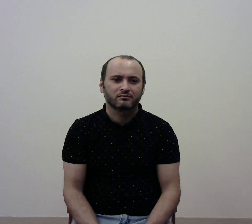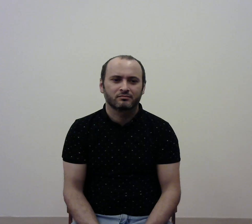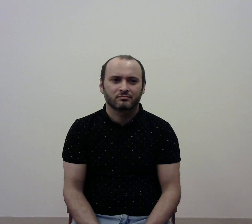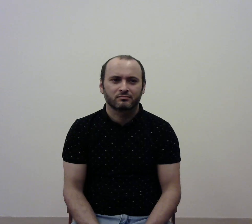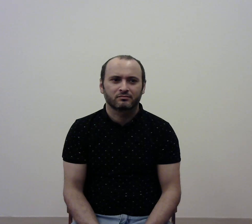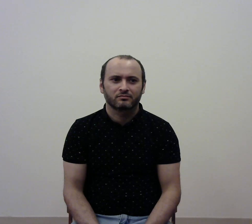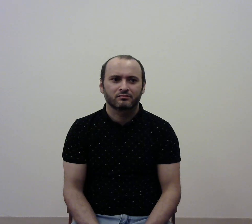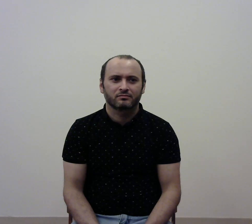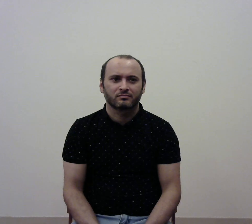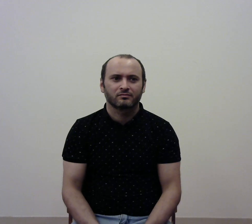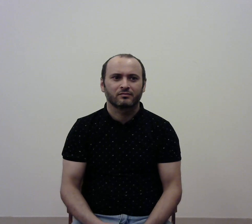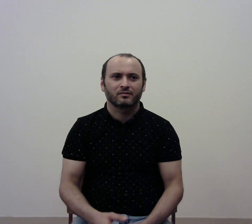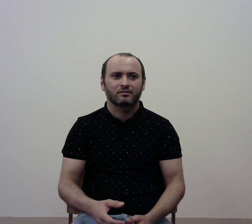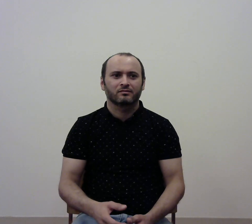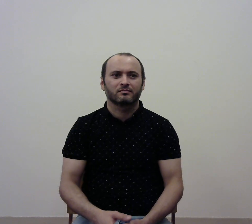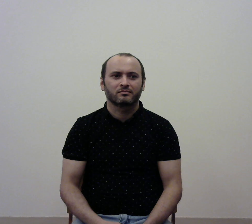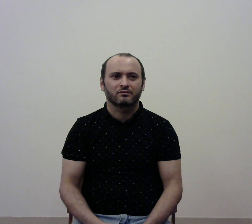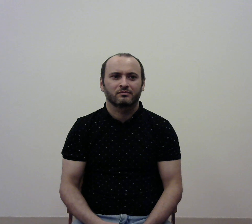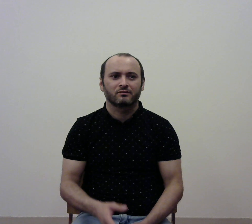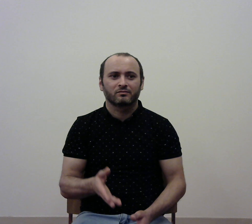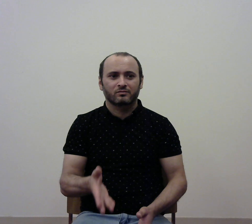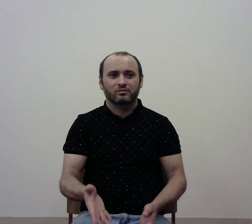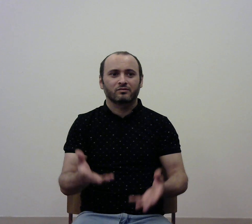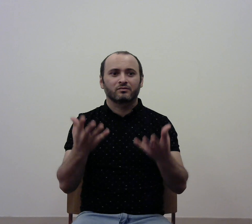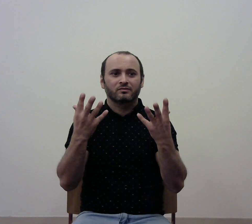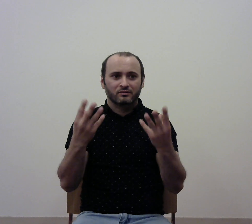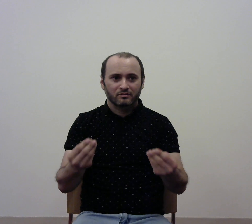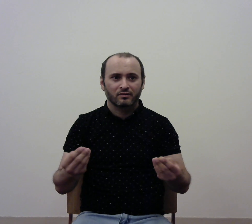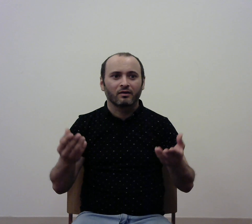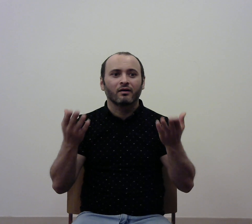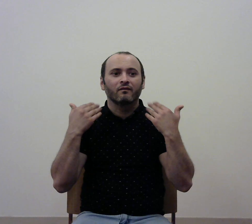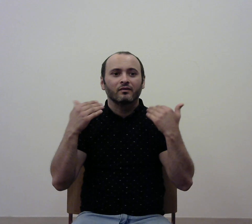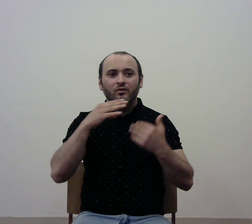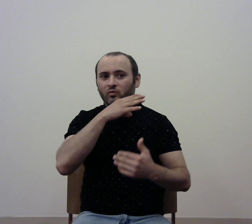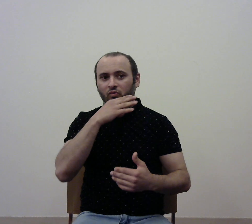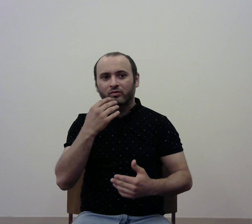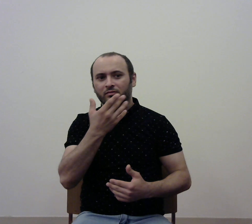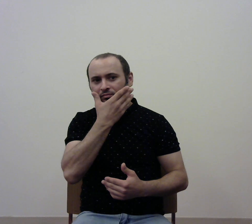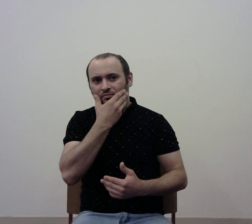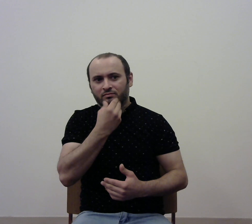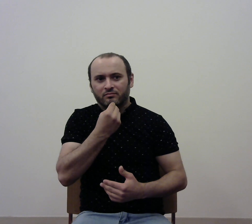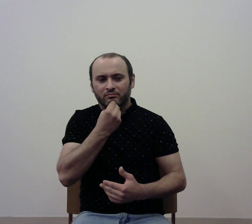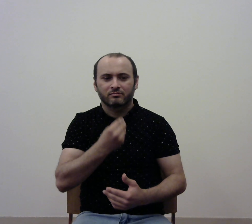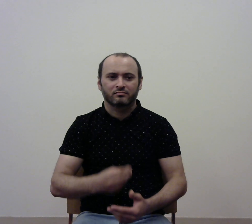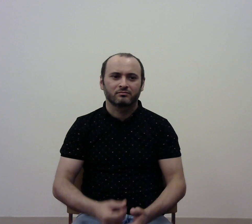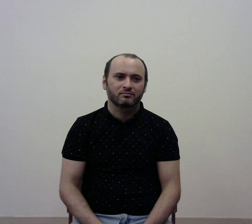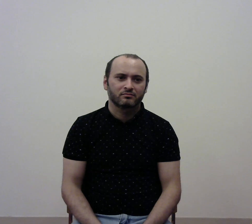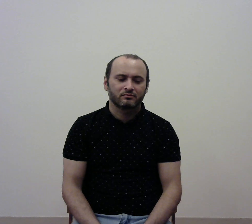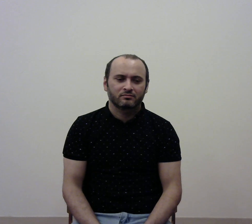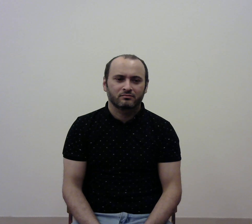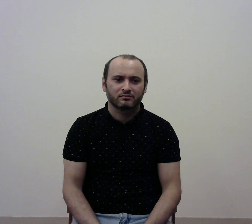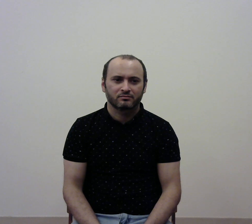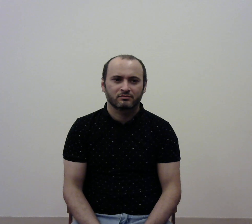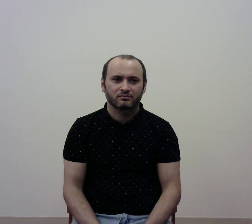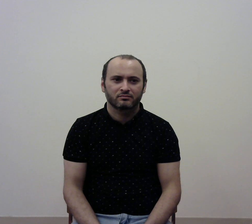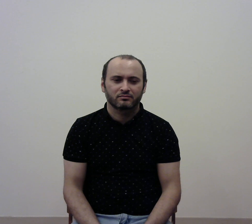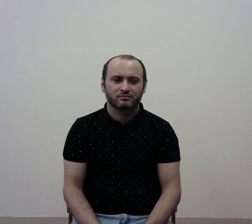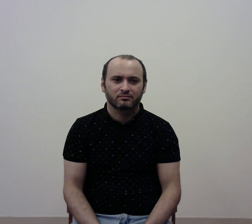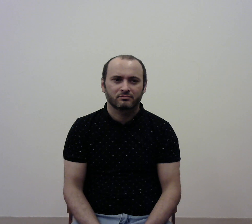Bu gün hava çox gözəldir